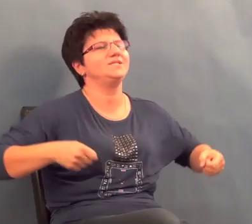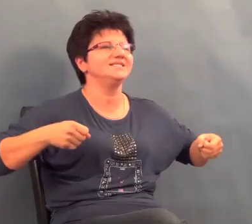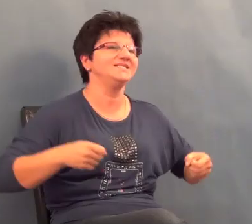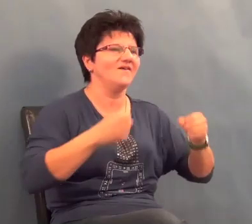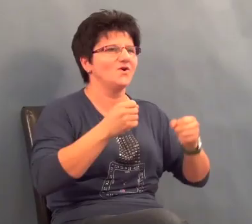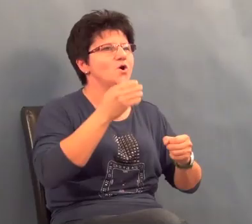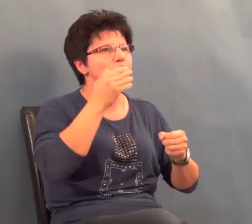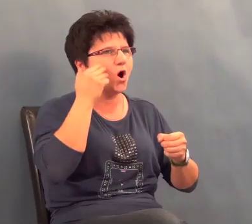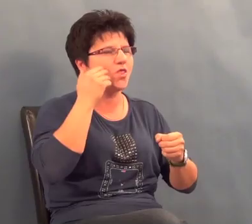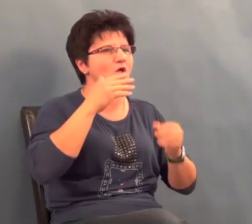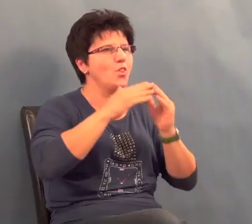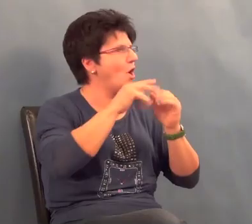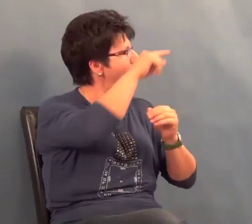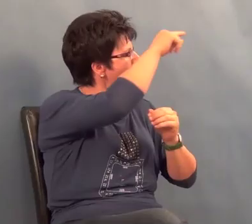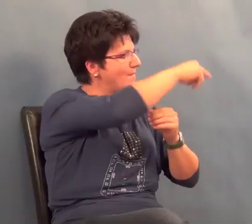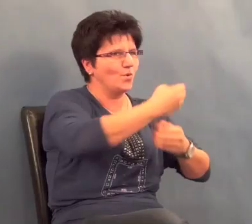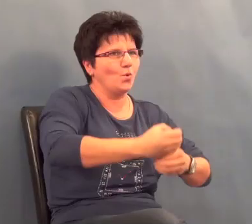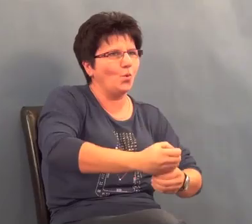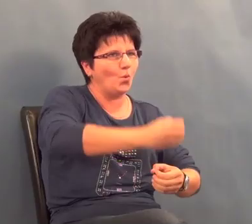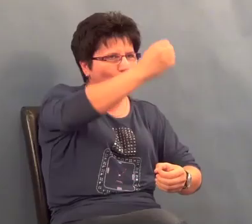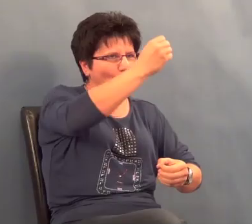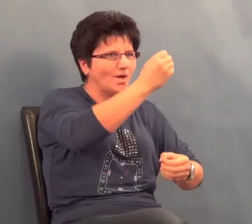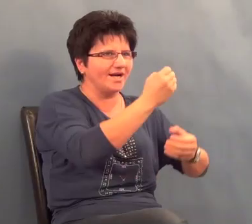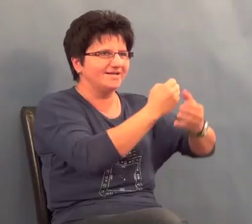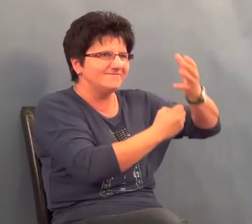A kot z drugiego domu wchodzi po rurze.